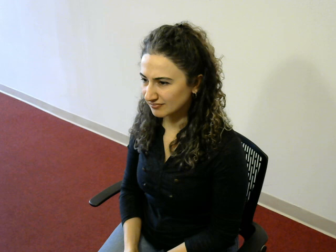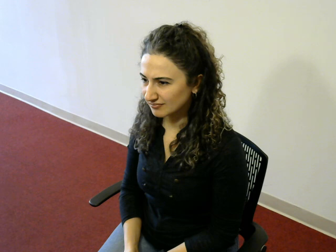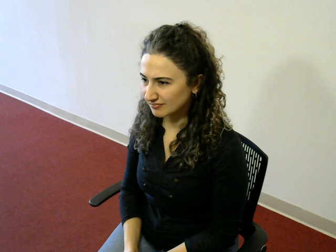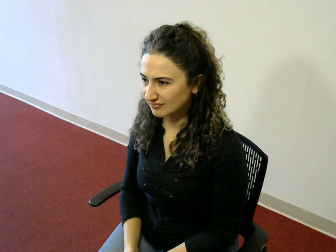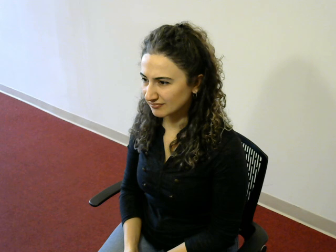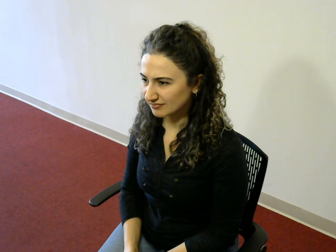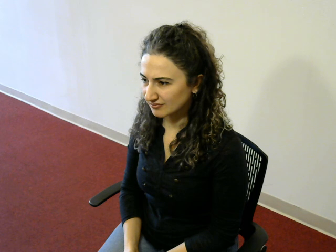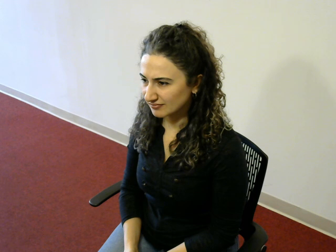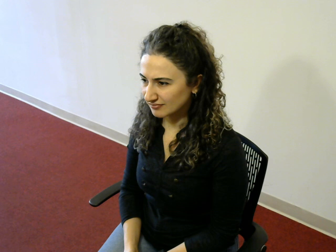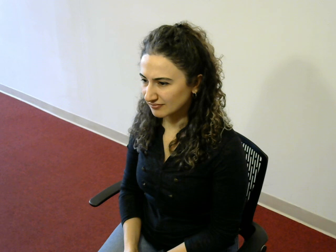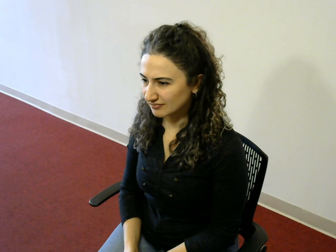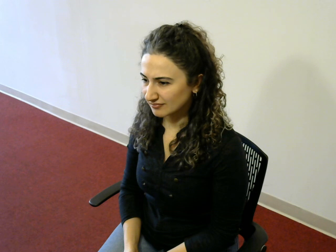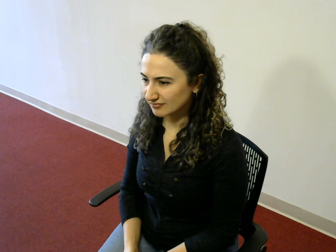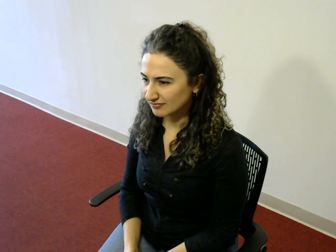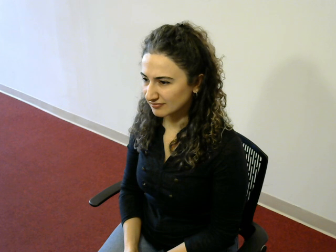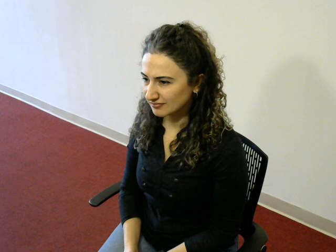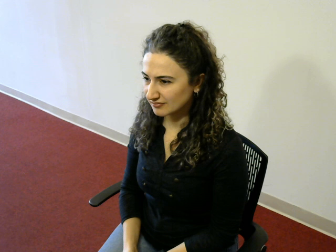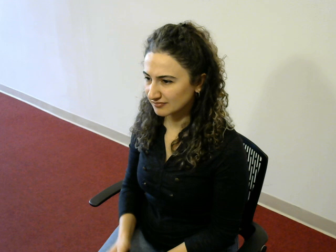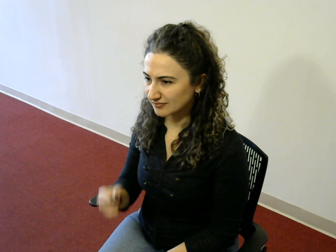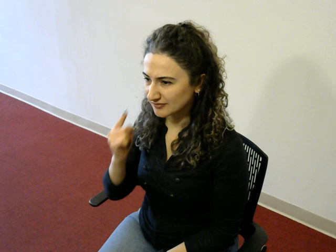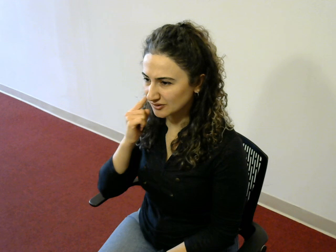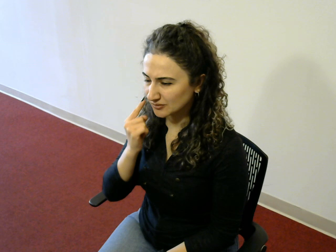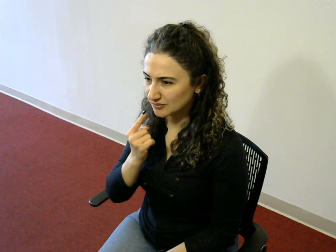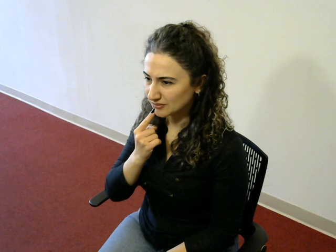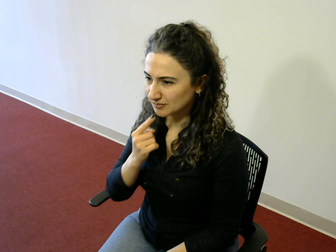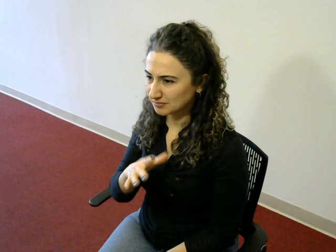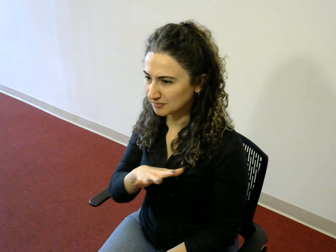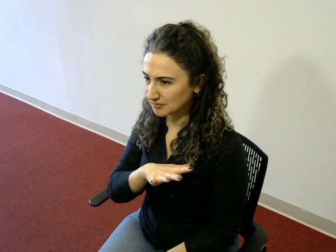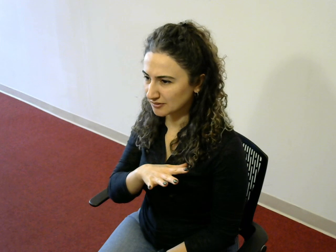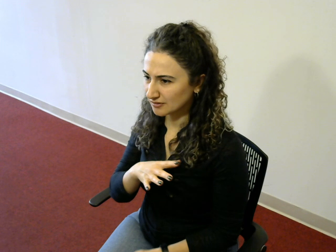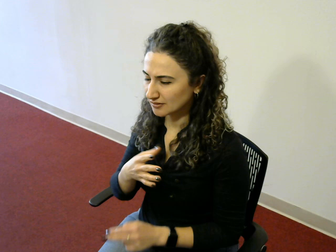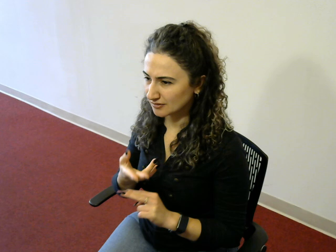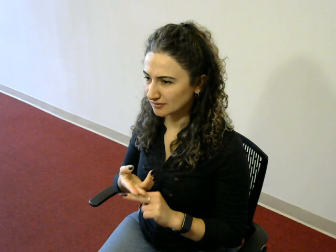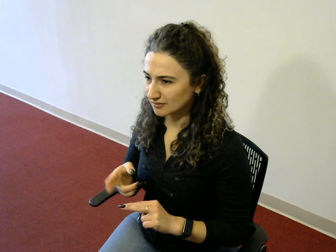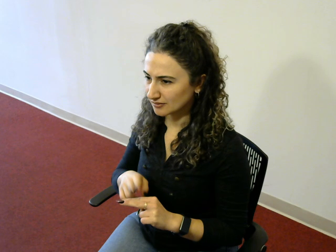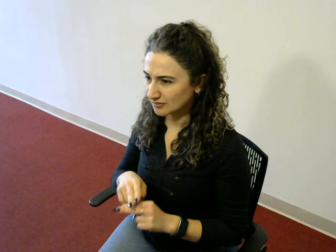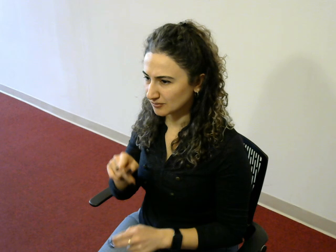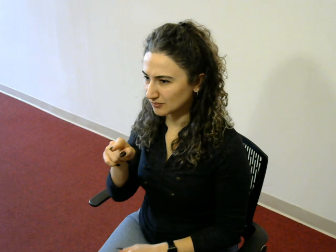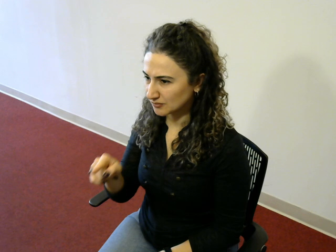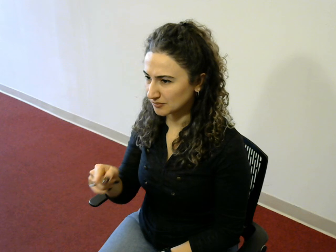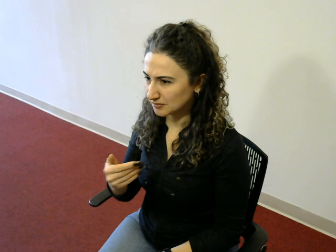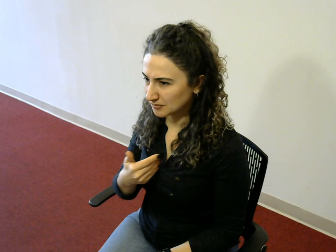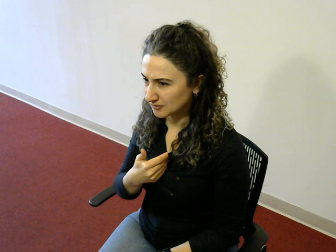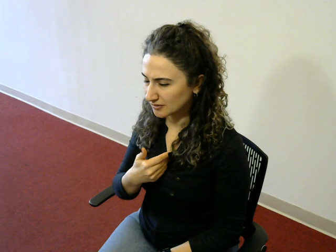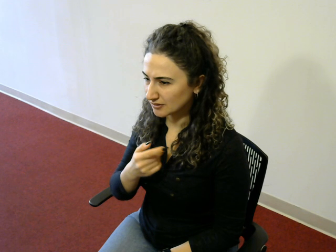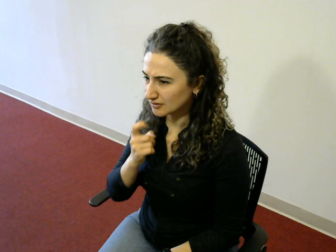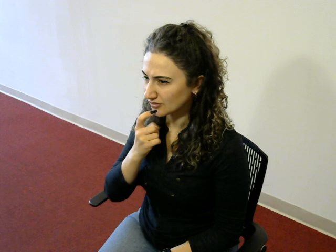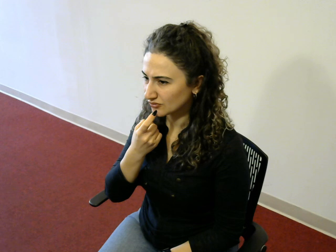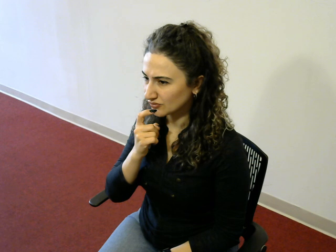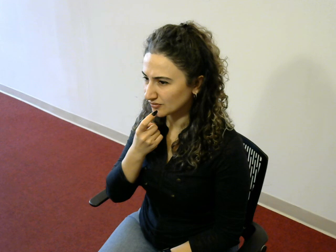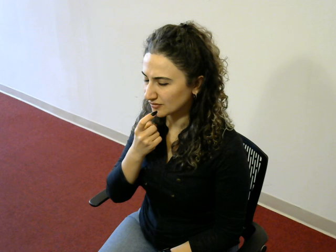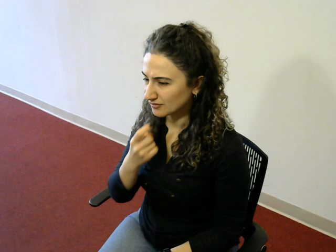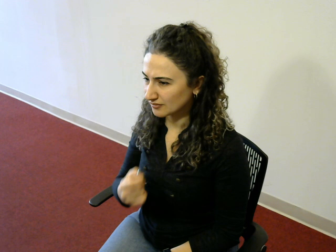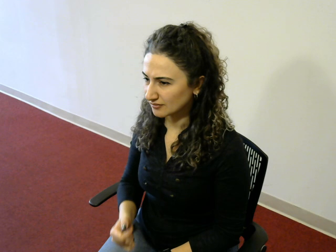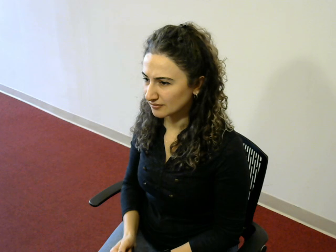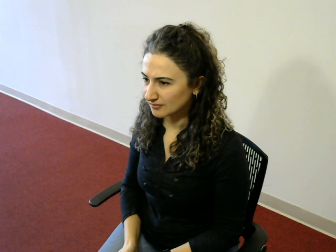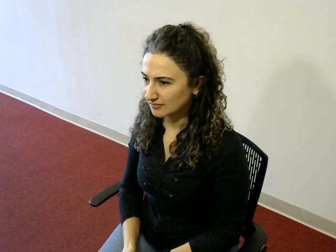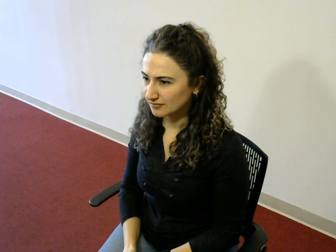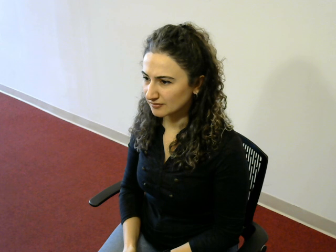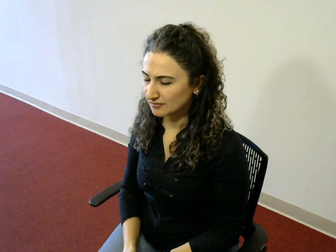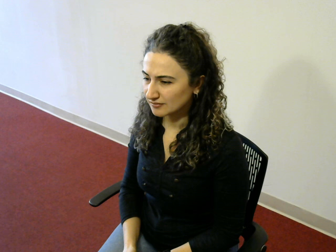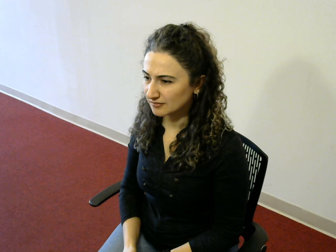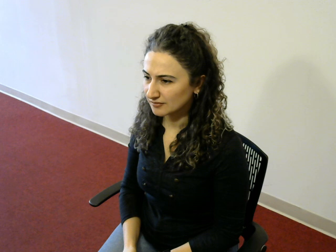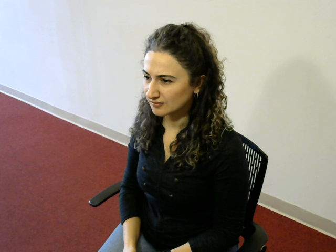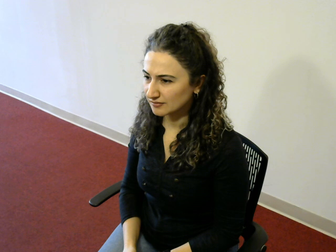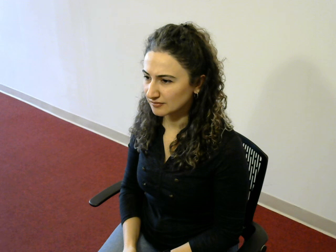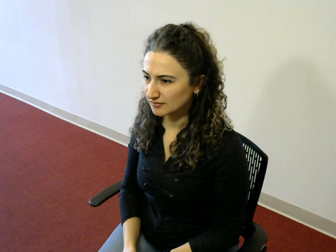Eşitmə məhdudiyyəti olduğuna görə bu mənə çətindir